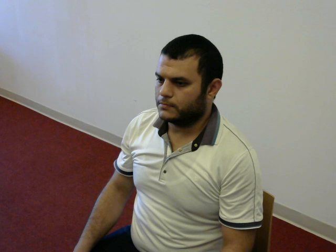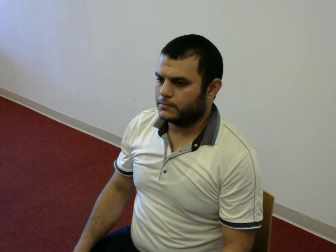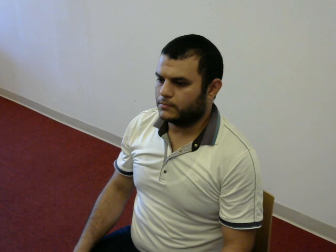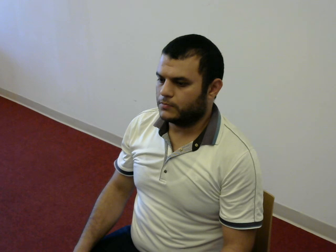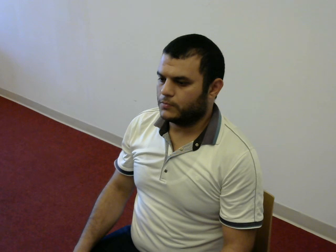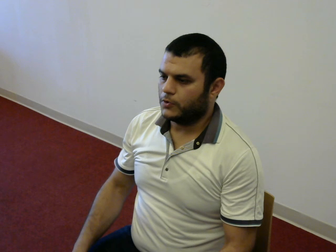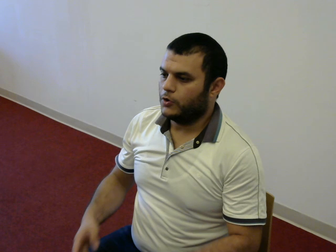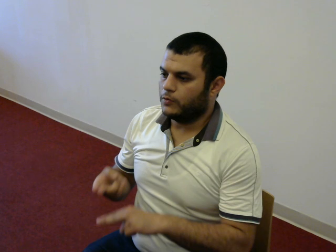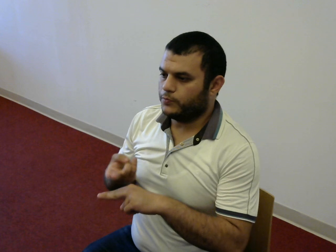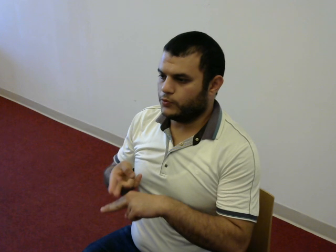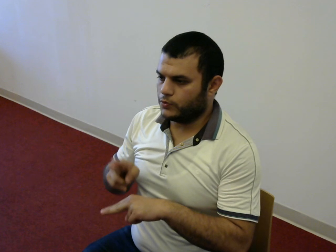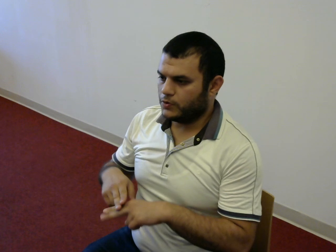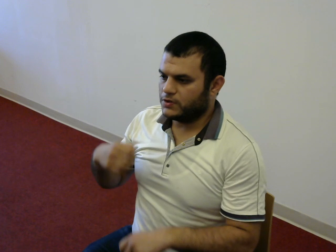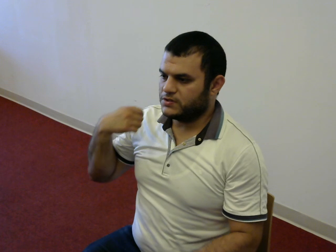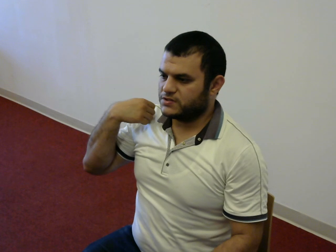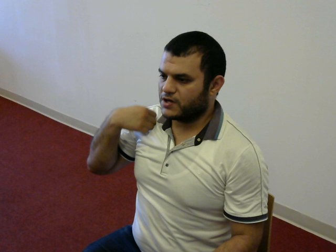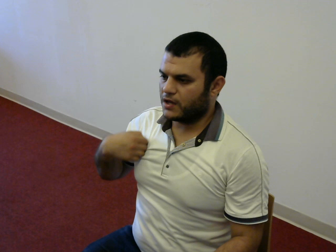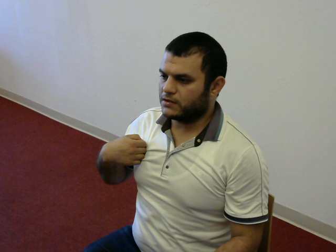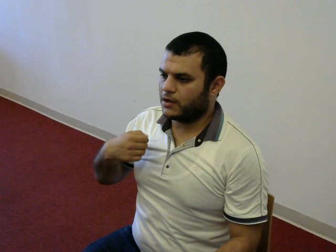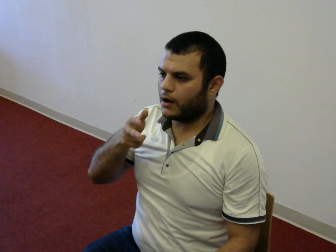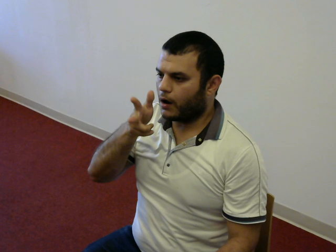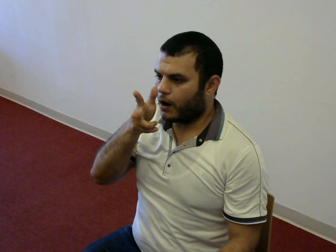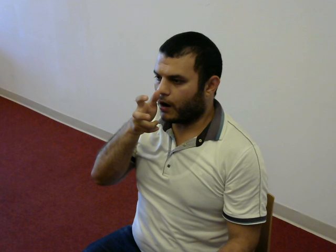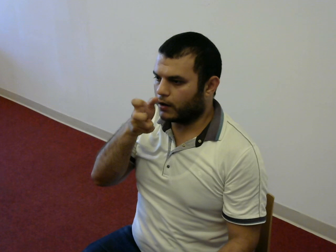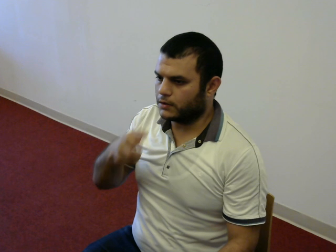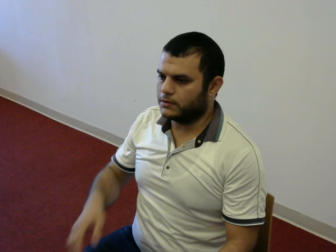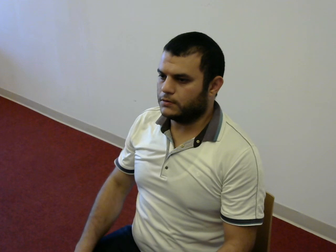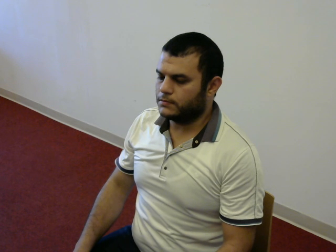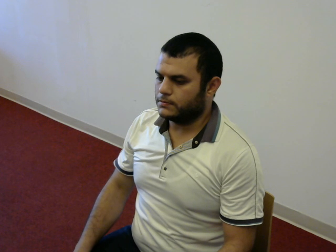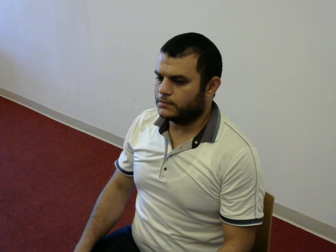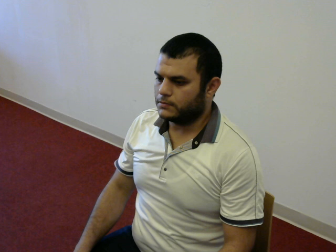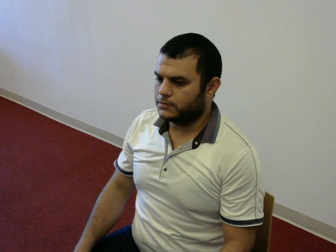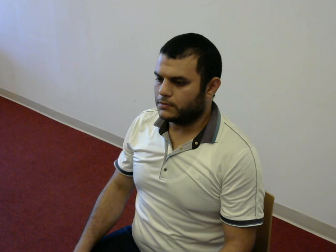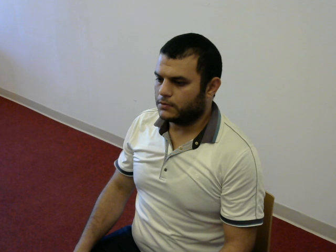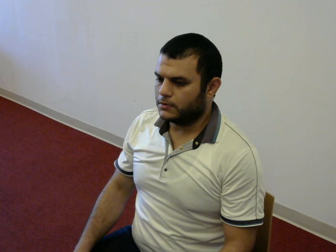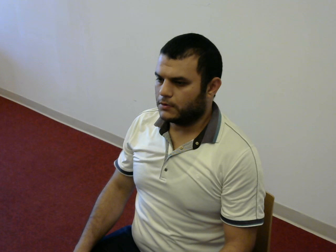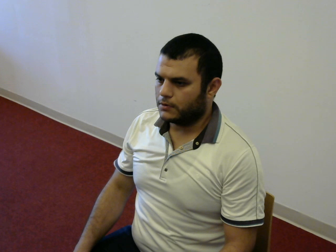Bu çanta ağırdır